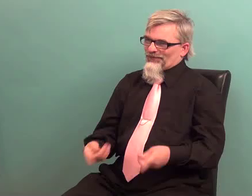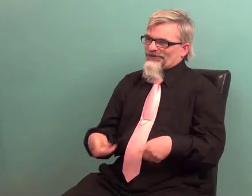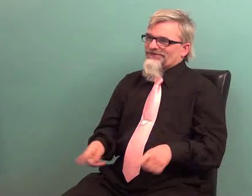Drzewo.